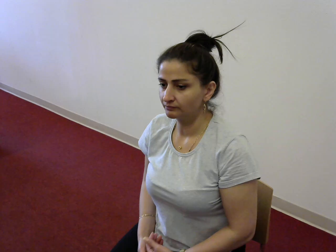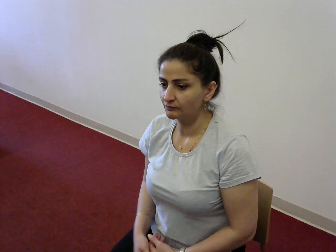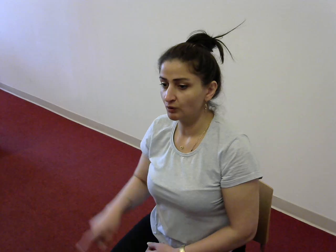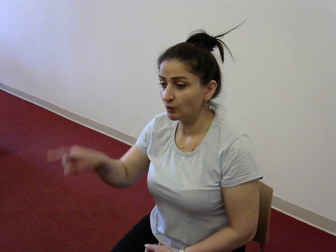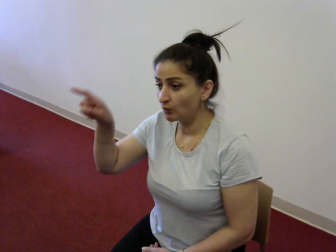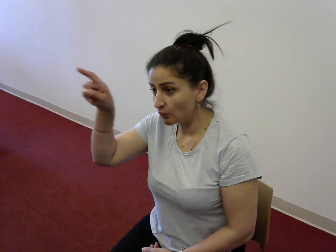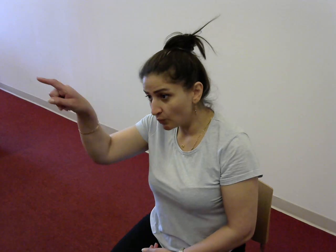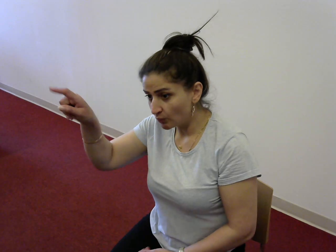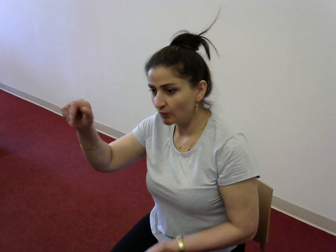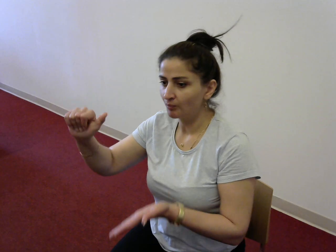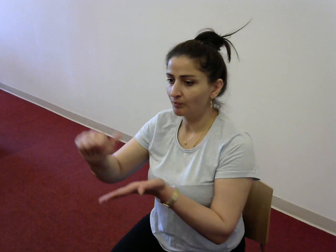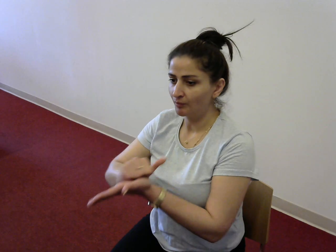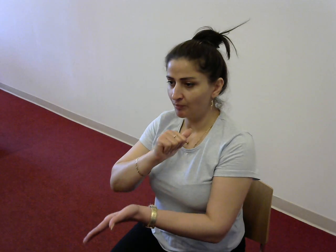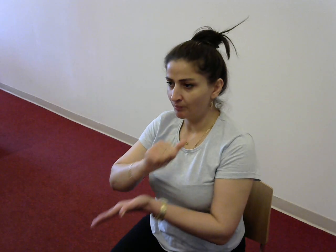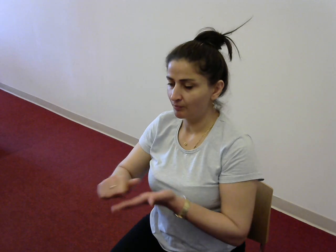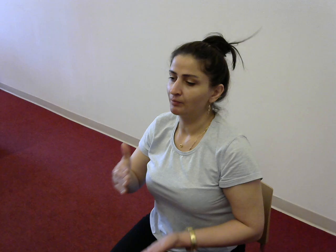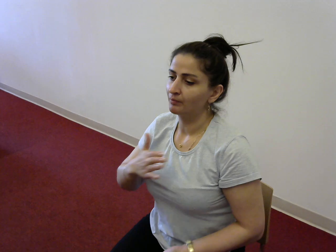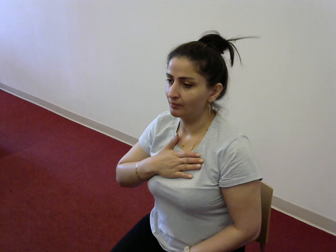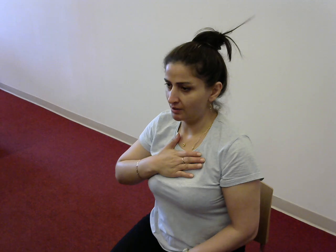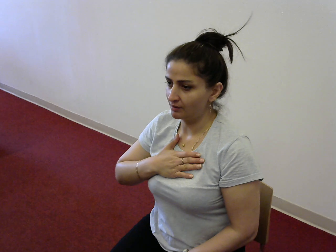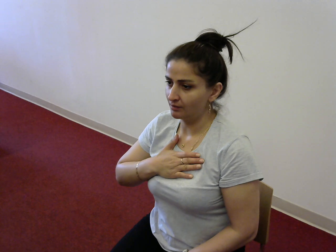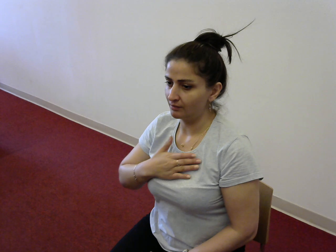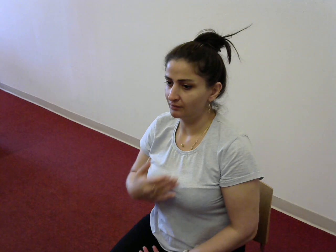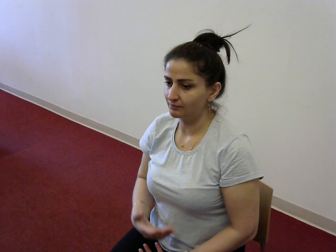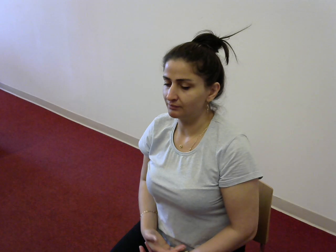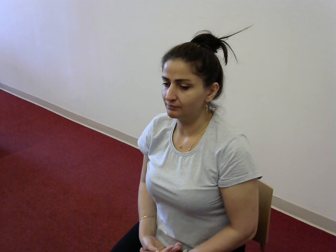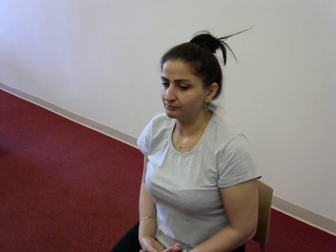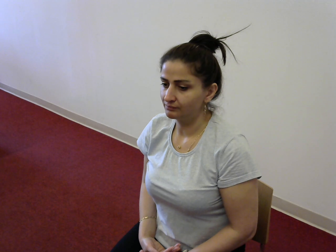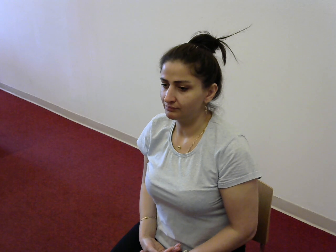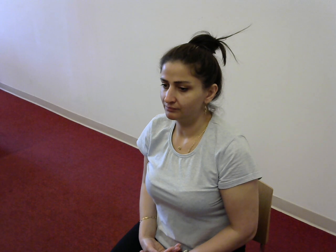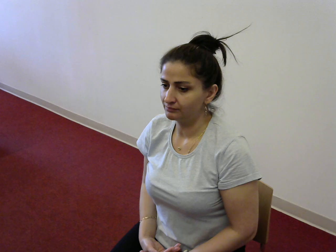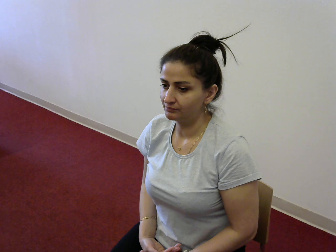Onun sənədləri məndədir